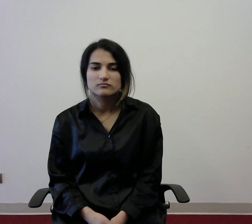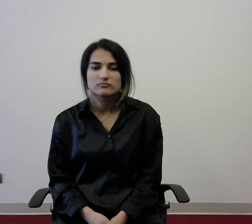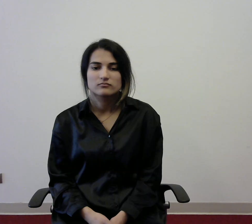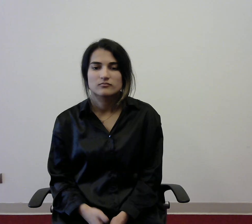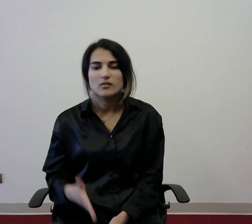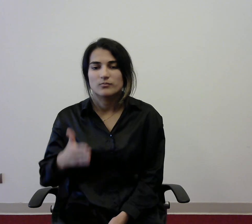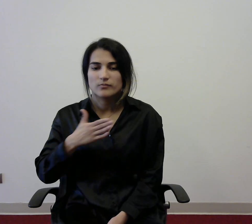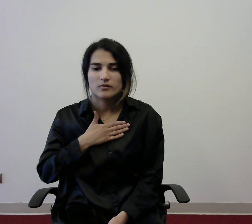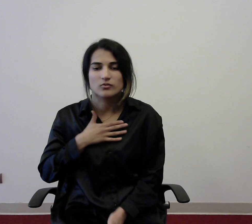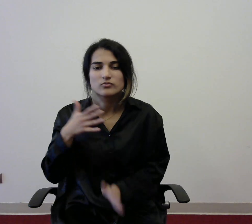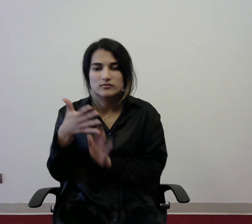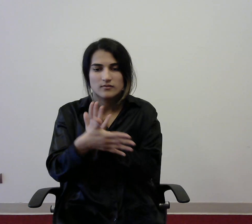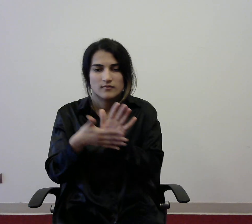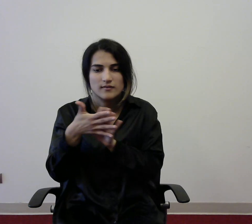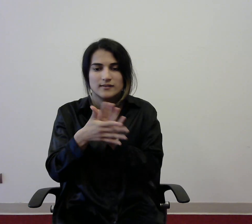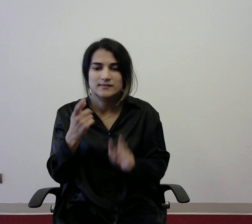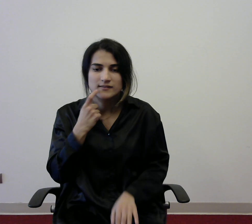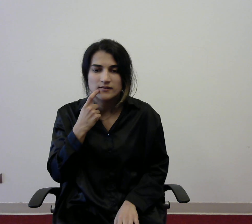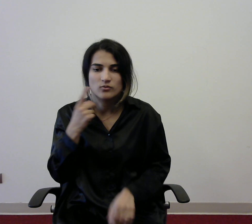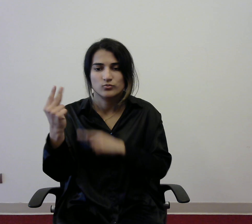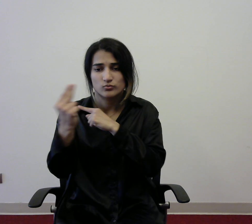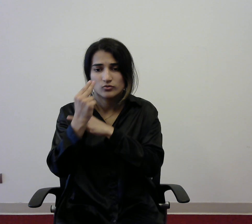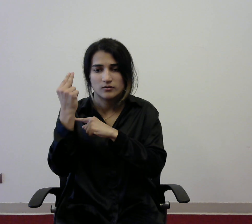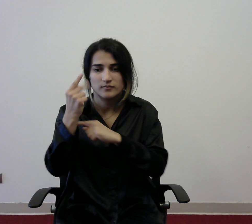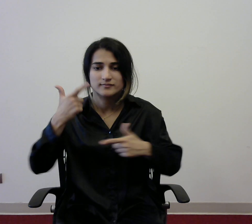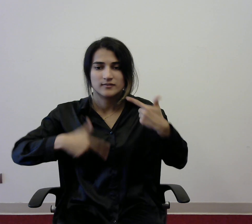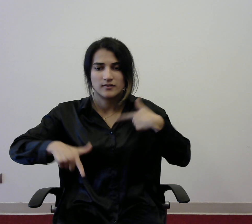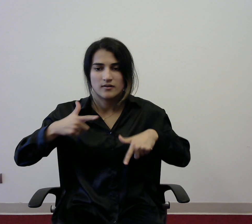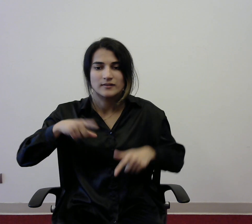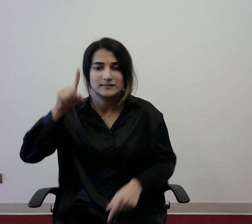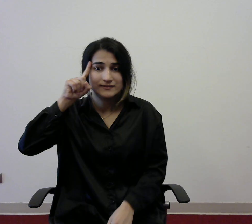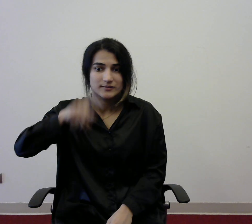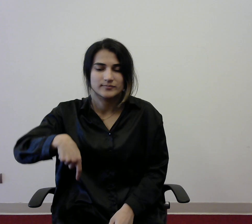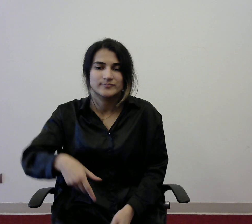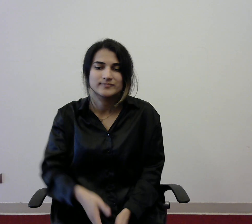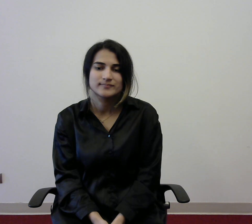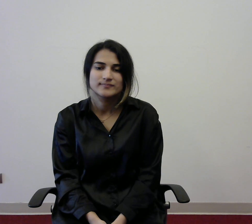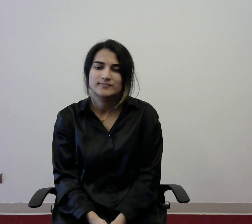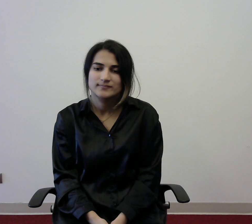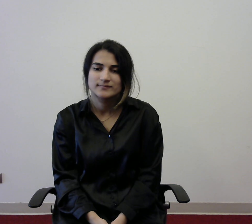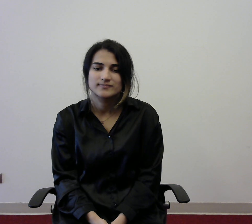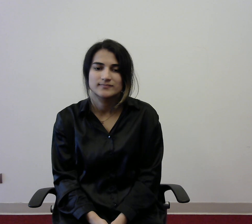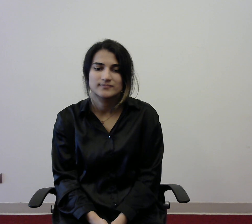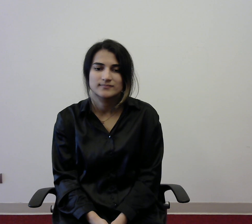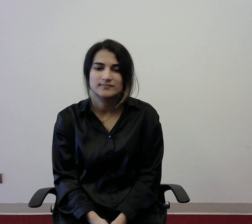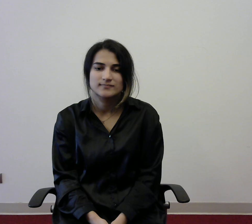Mən işarə dilini öyrədən müəllim tanıyıram